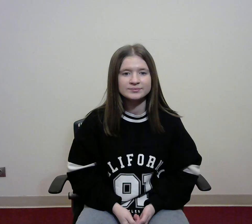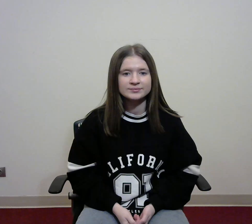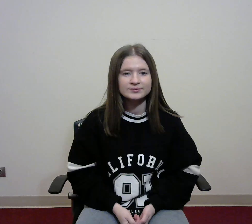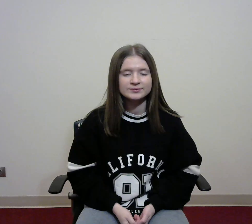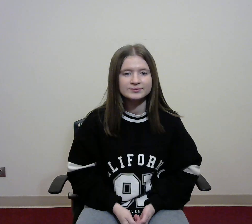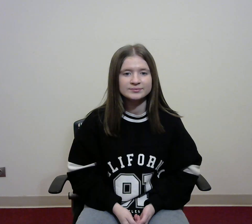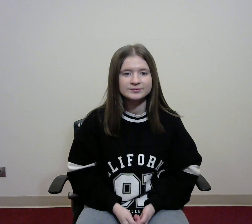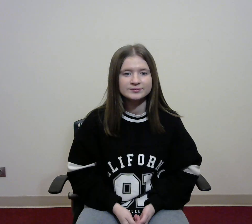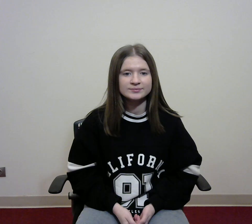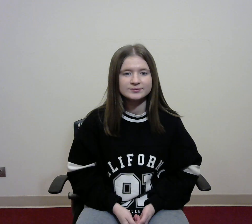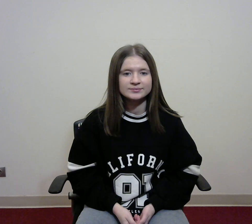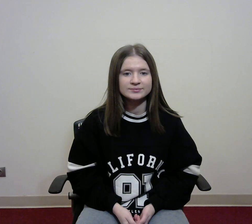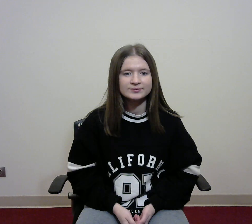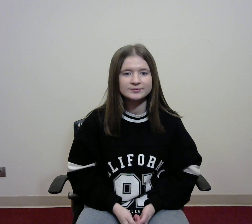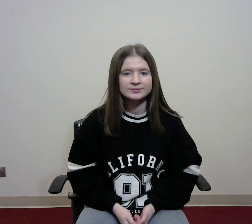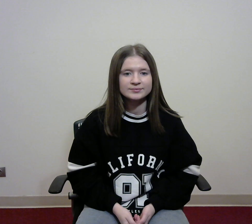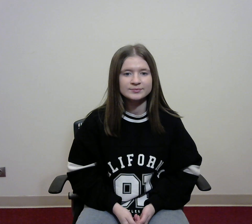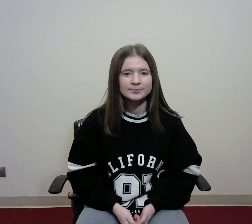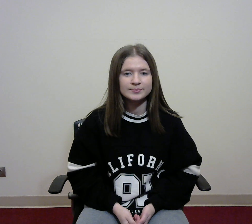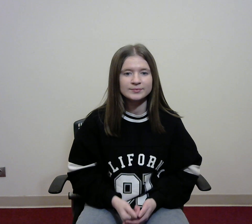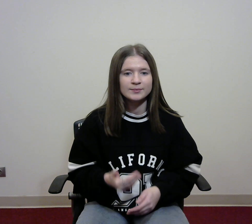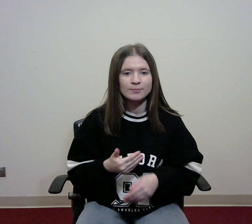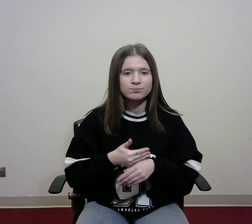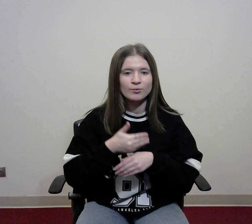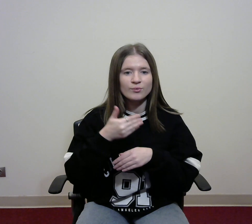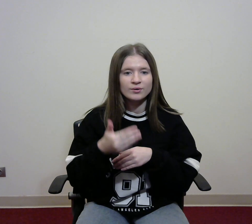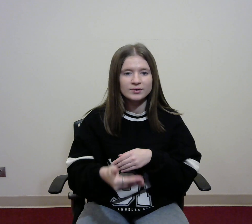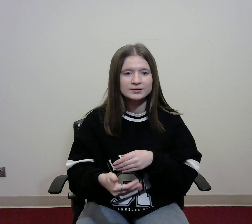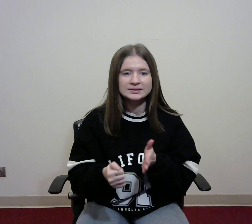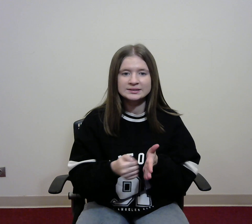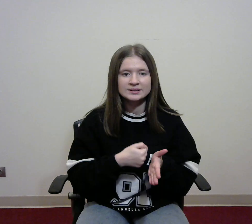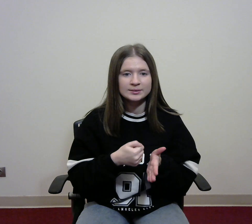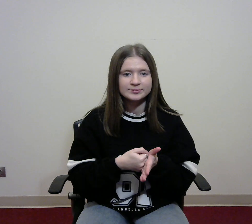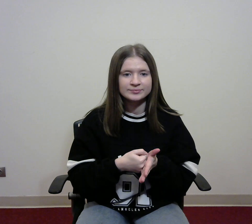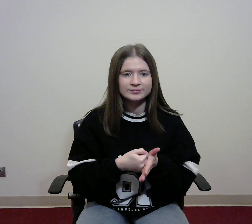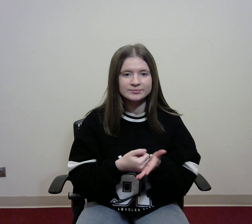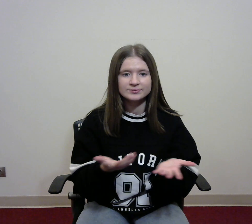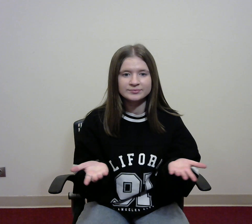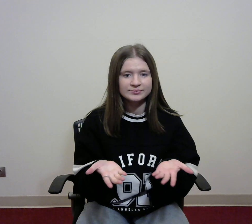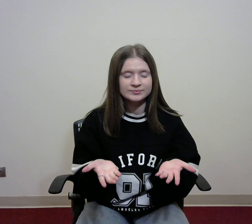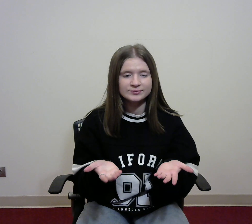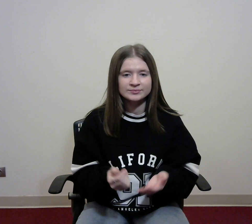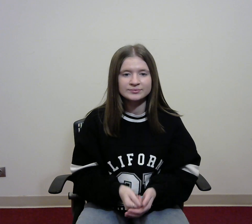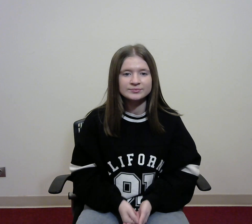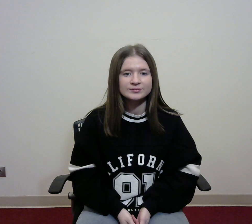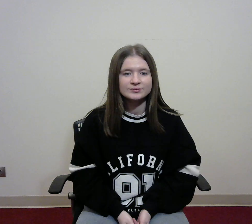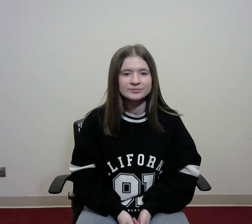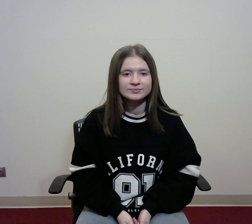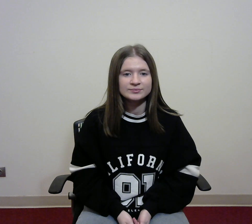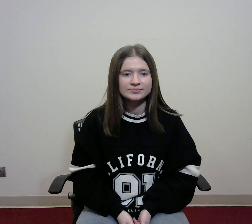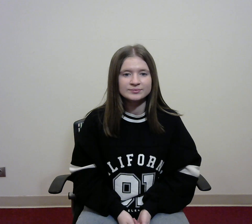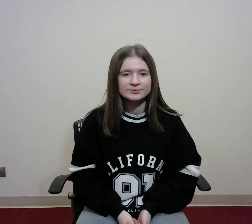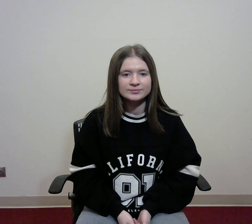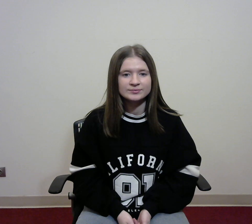Gecikməyinizin səbəbi nədir?